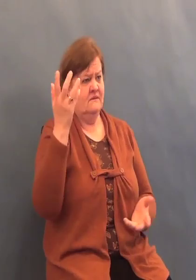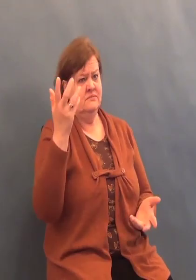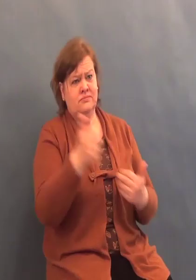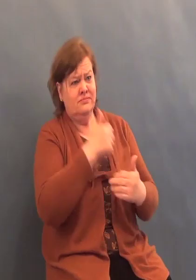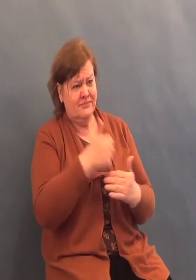Co się stało?